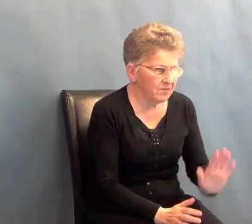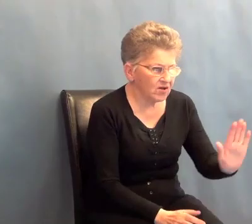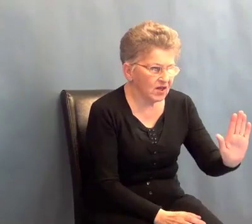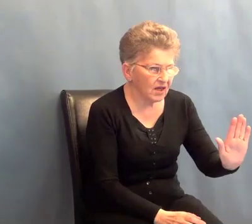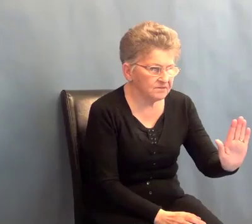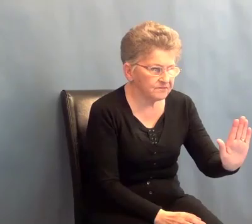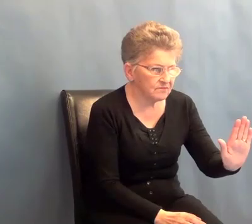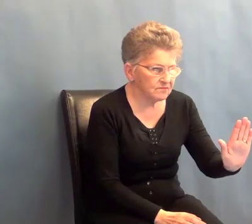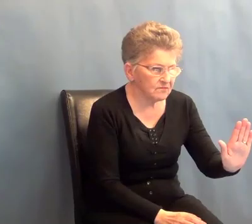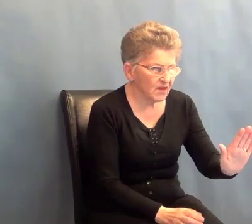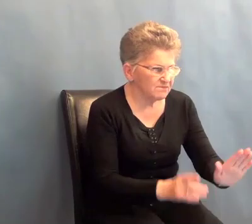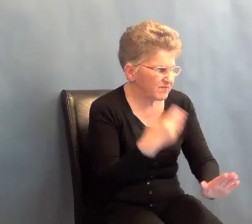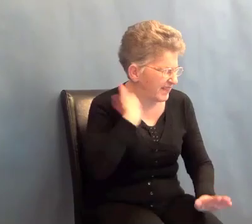Poczekaj.